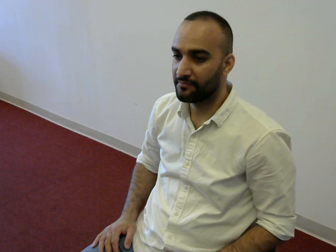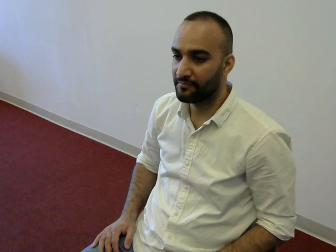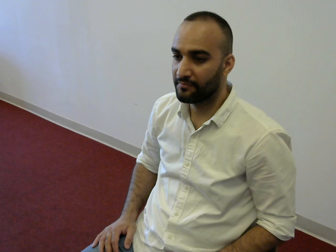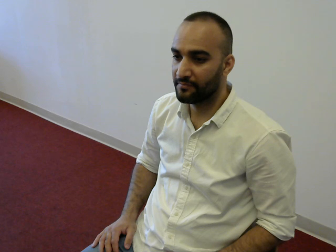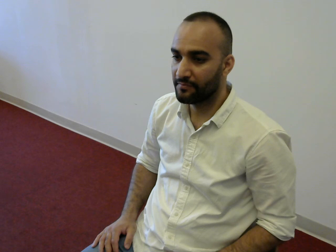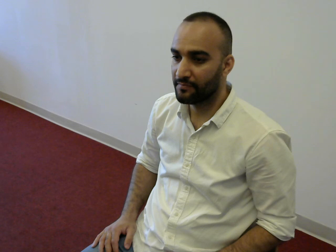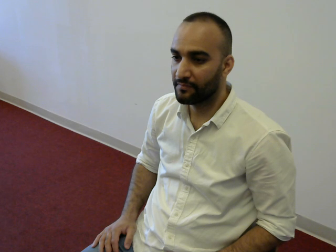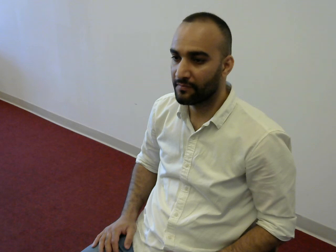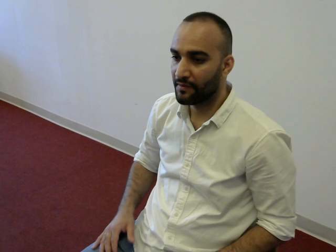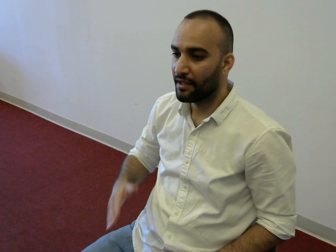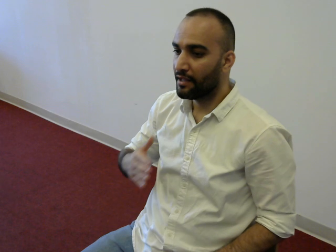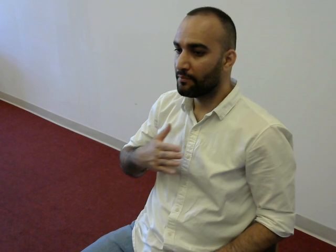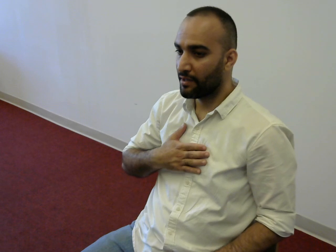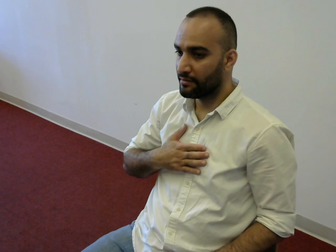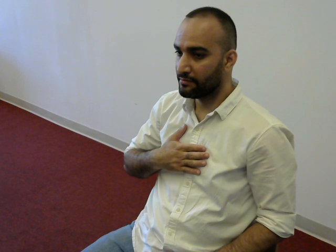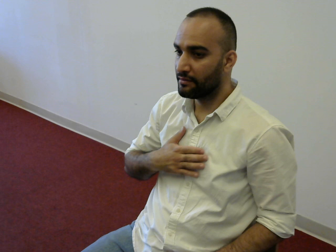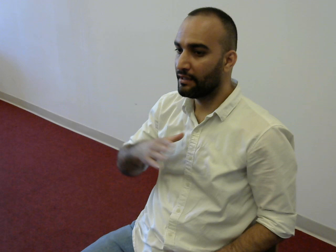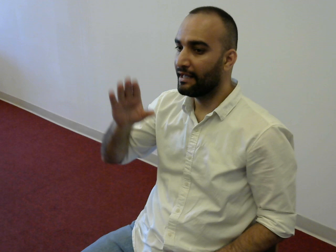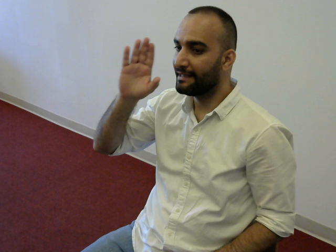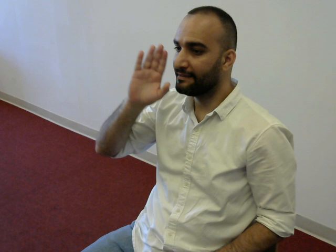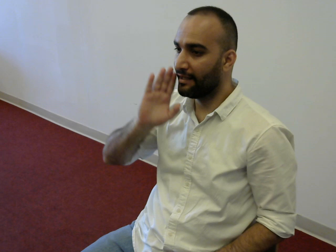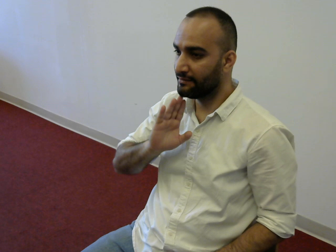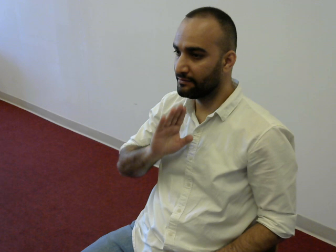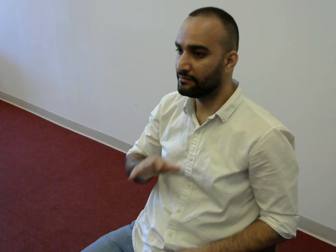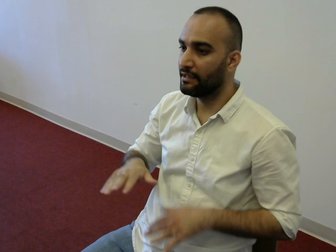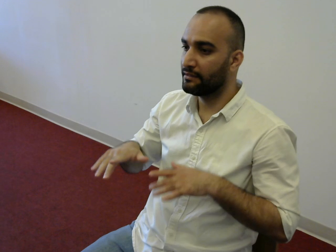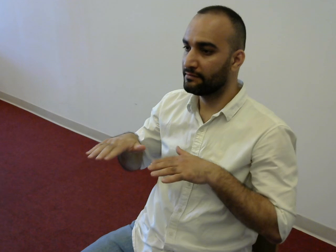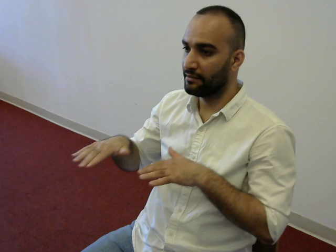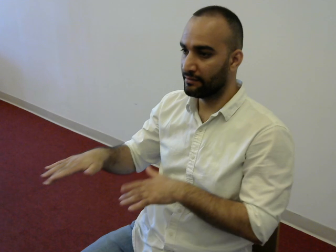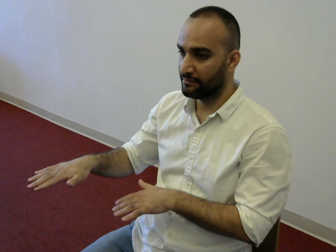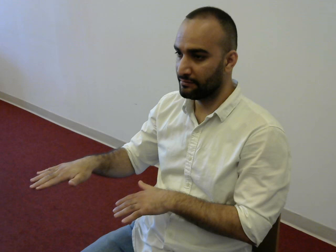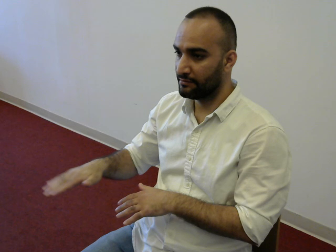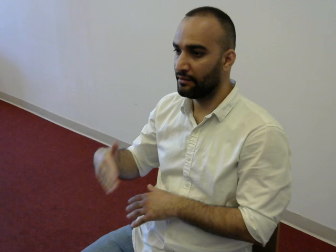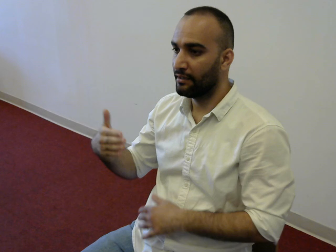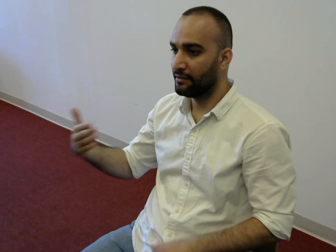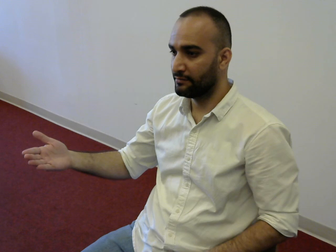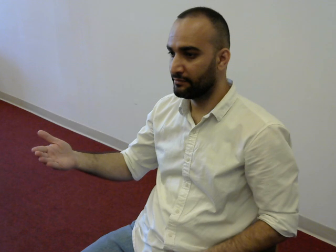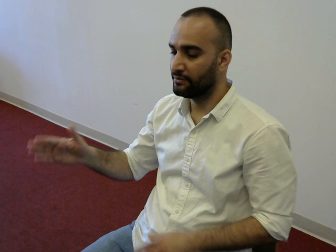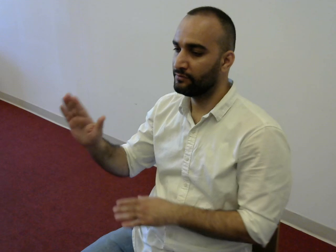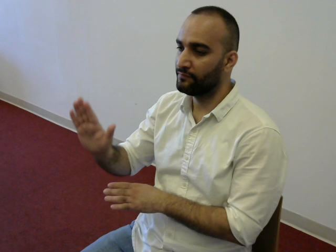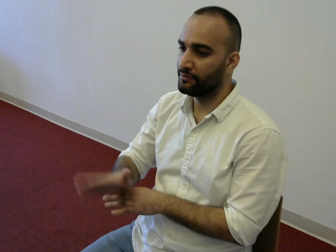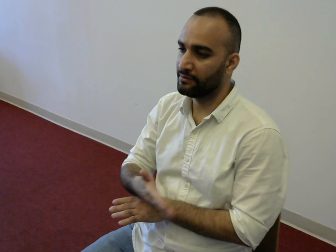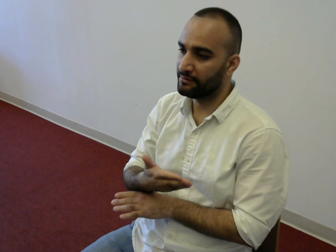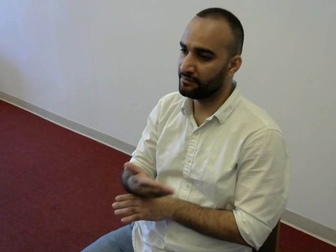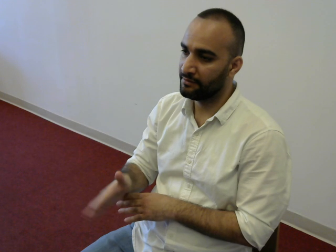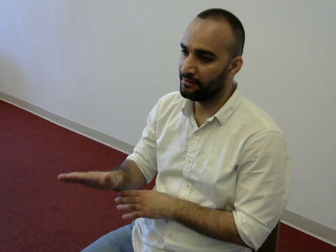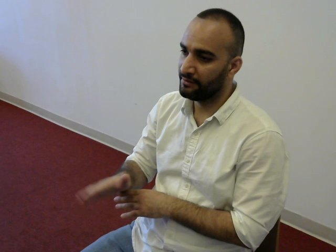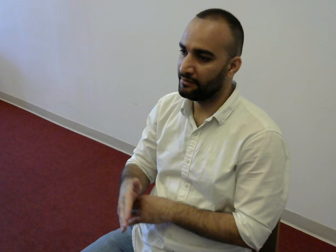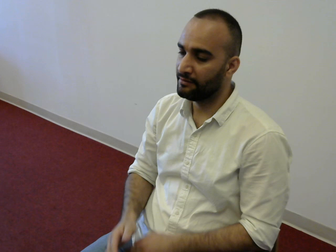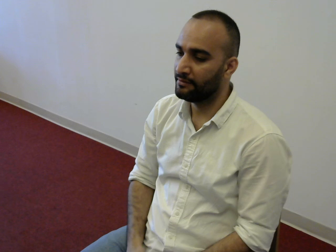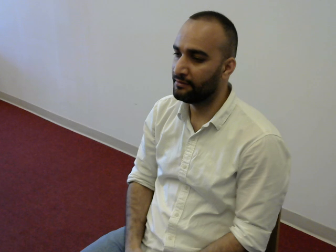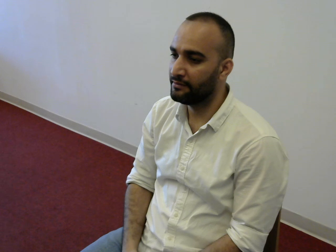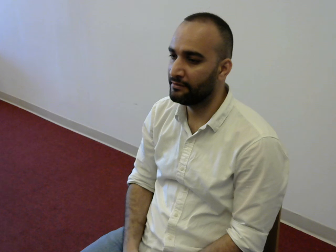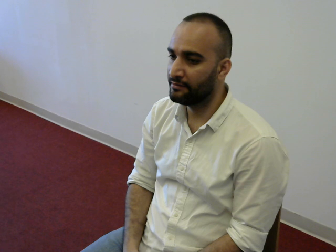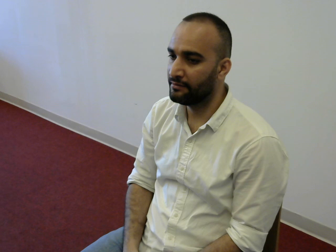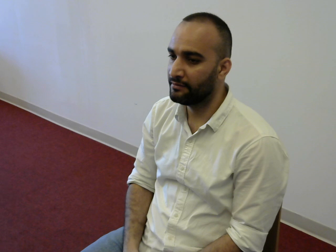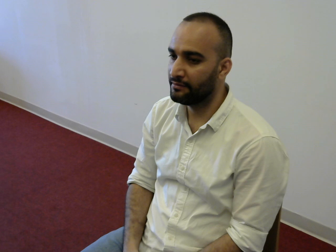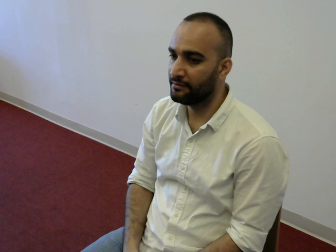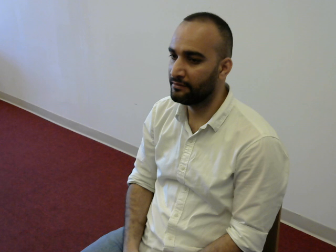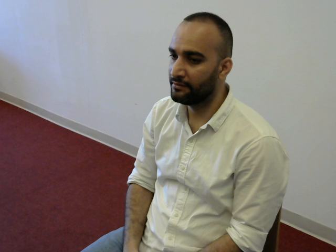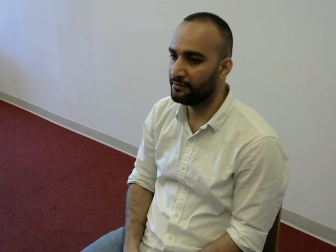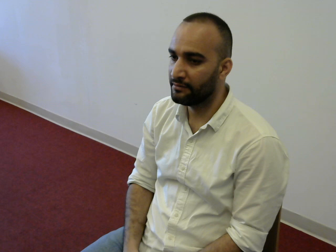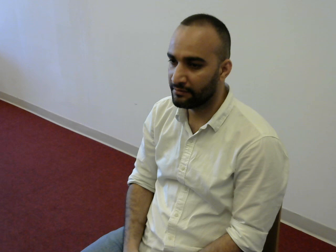Mən səhərlər dənizin kənarında gəzirəm